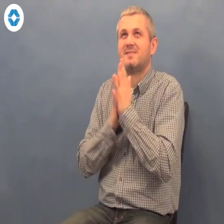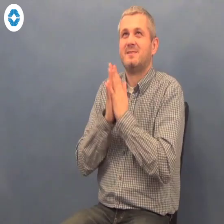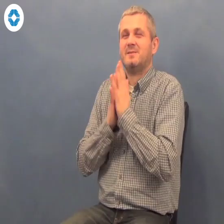Dobra.